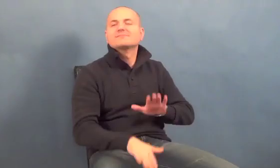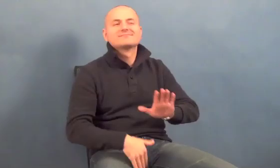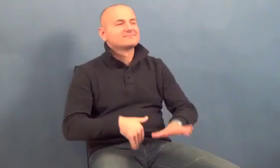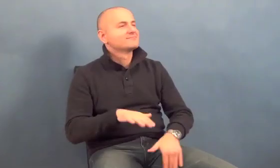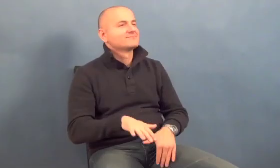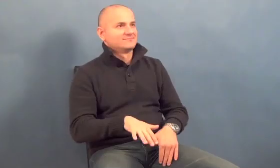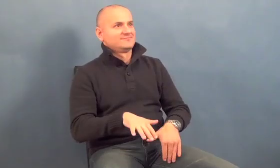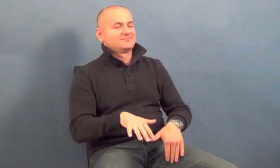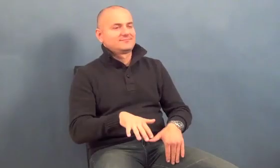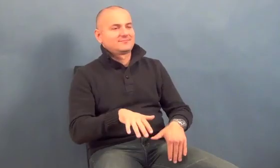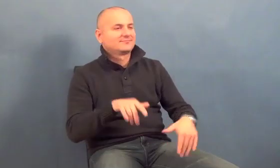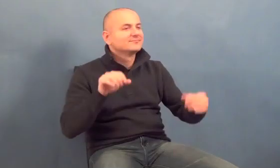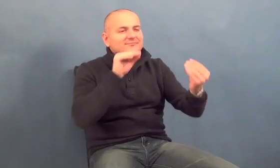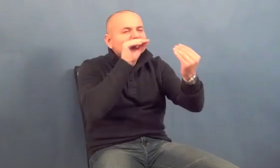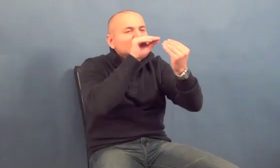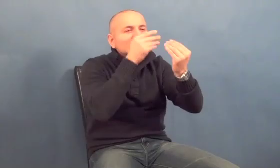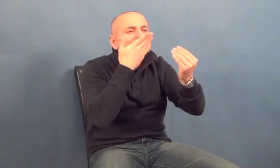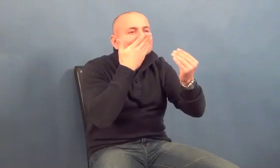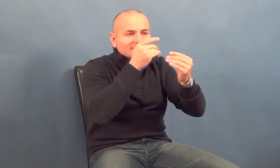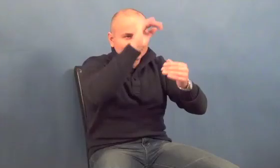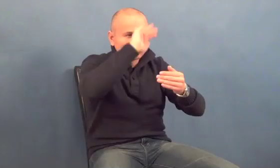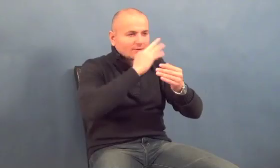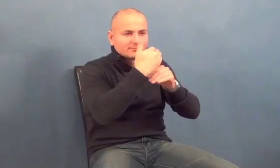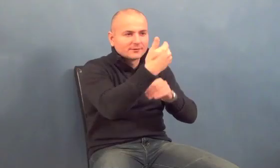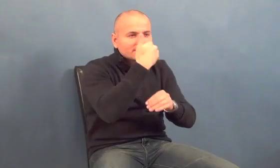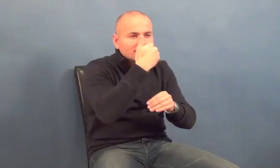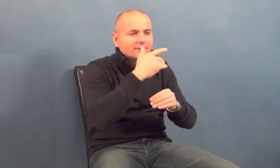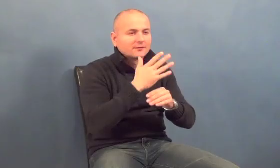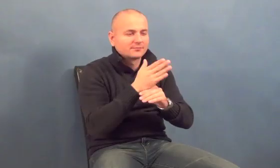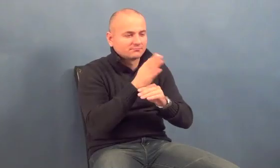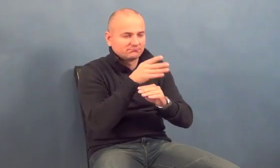Szedł kot, zauważył rybę, do której się przez szybę zbliżył nosem.